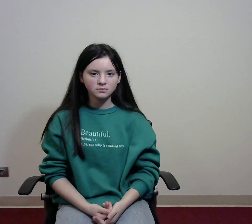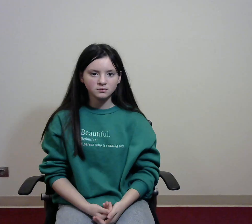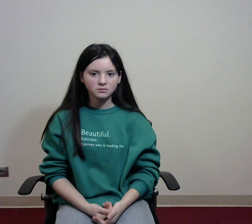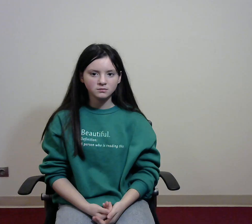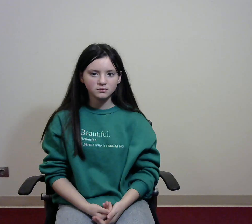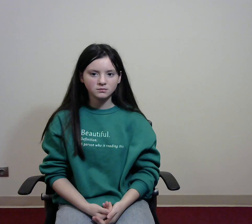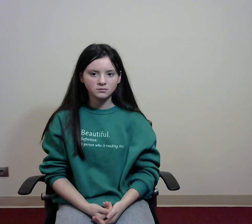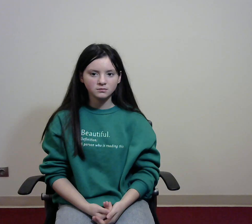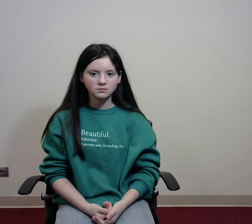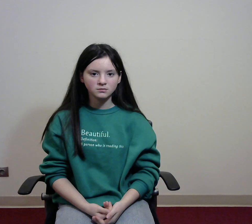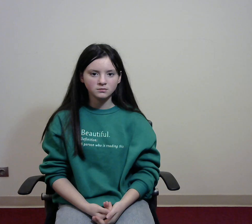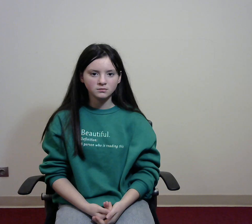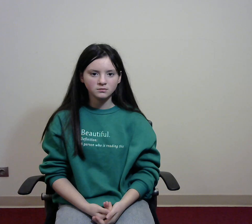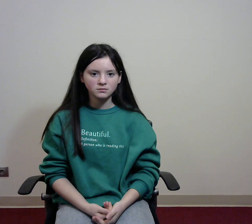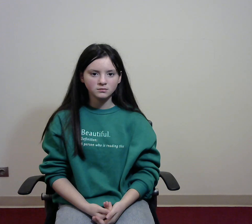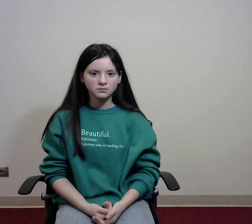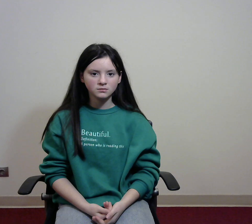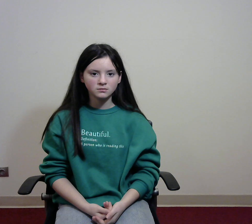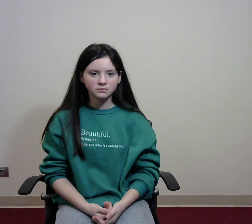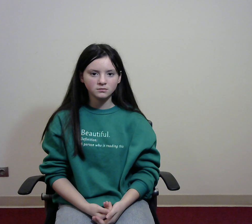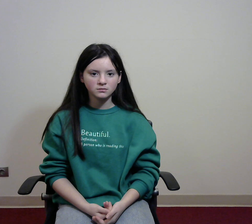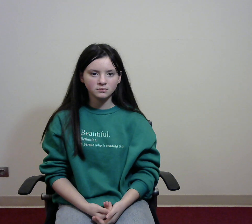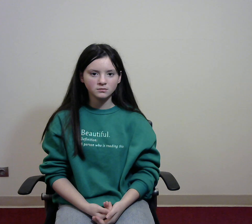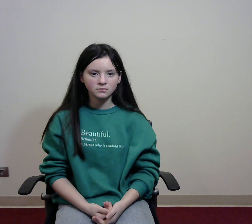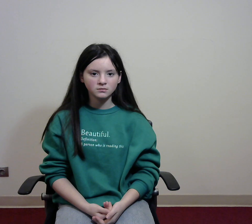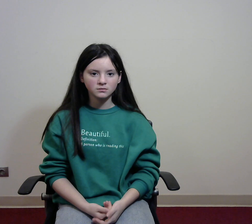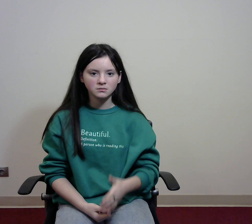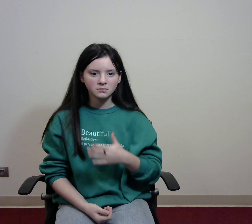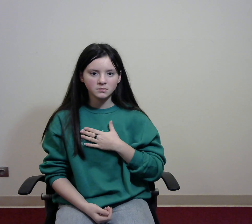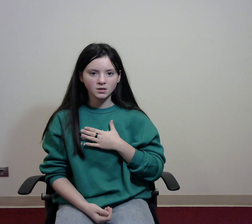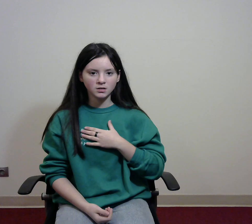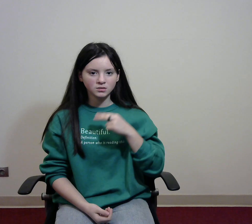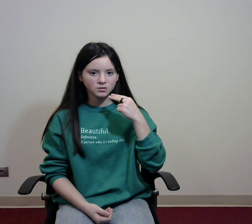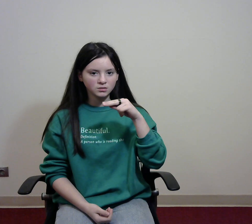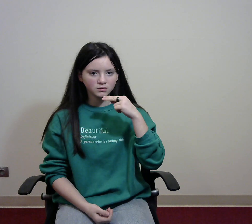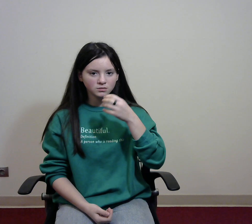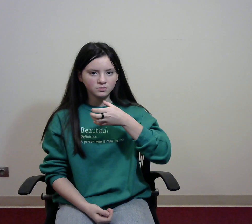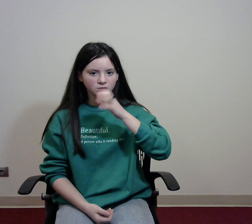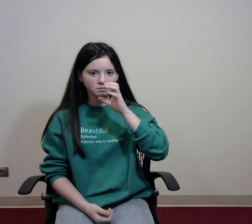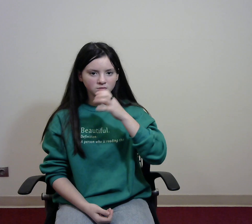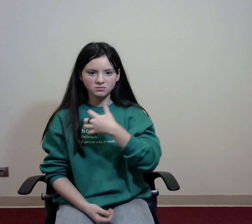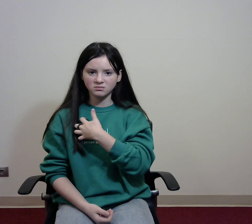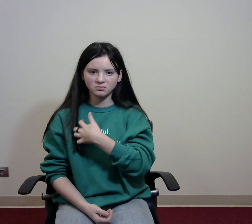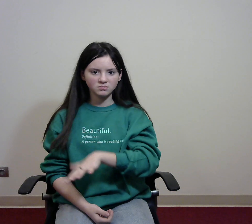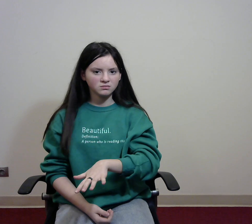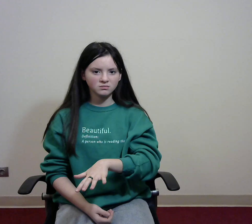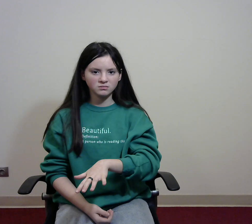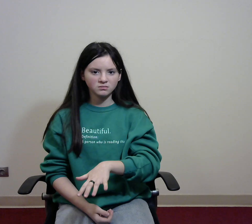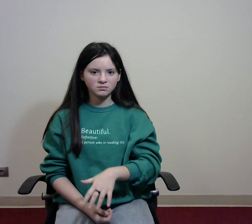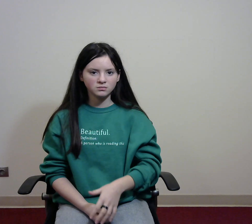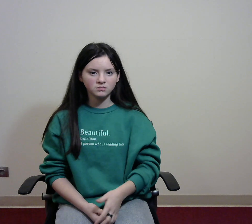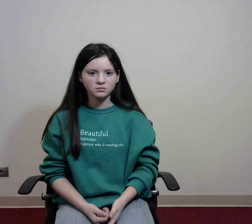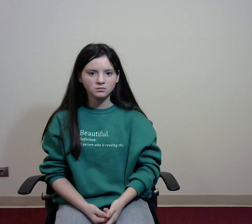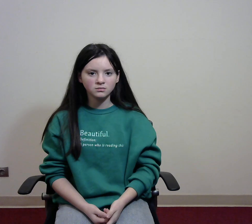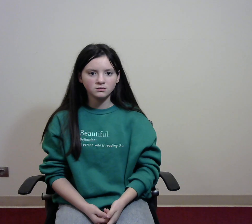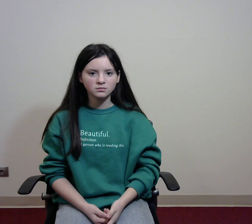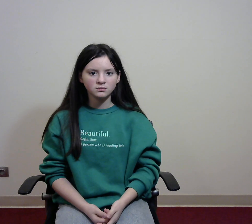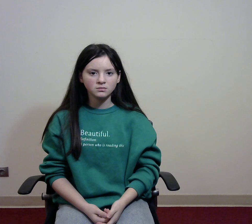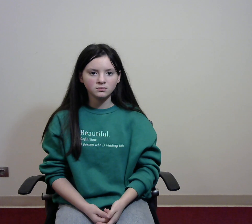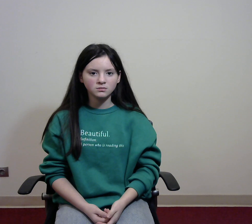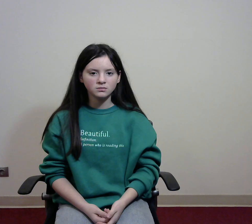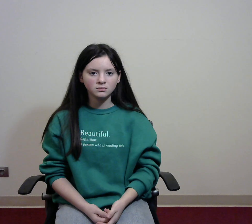Mən çay içmək istəmirəm